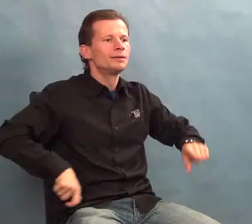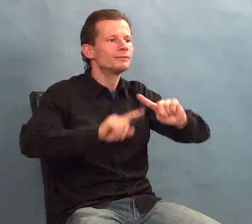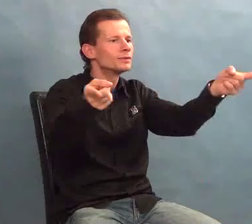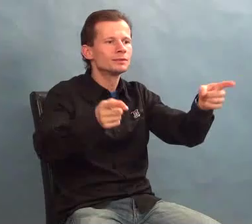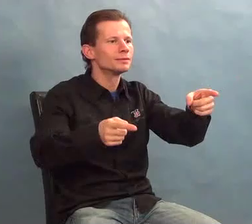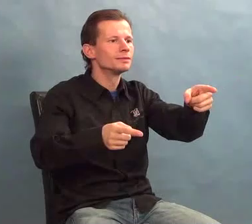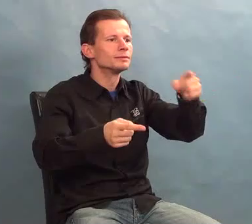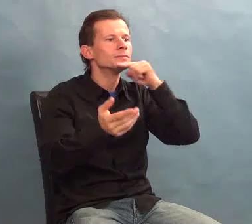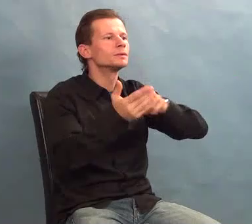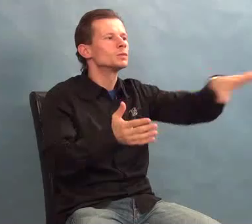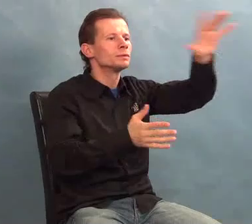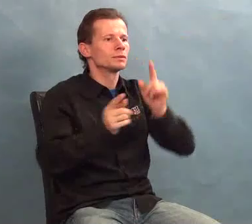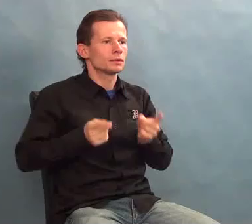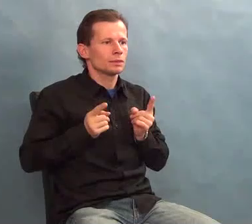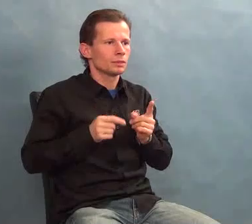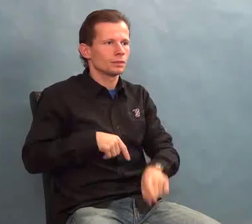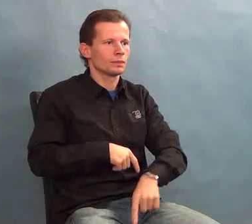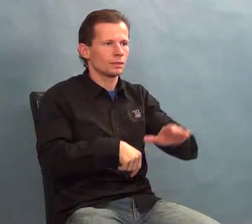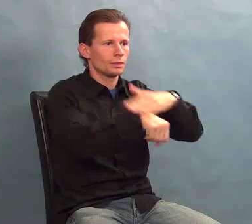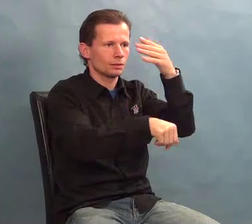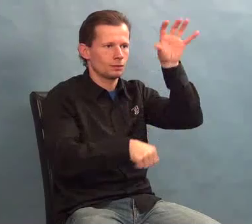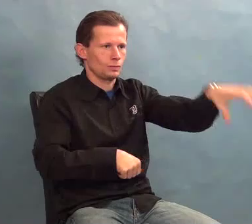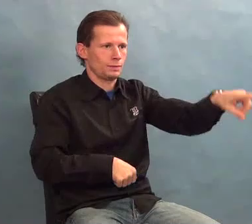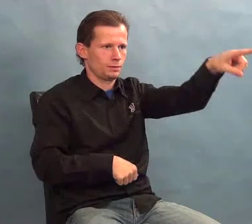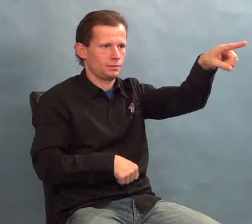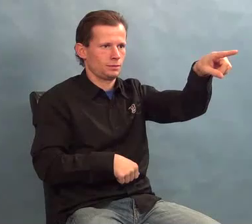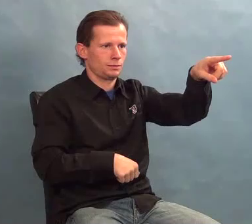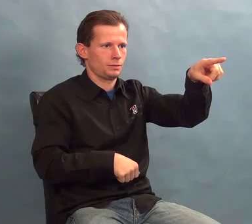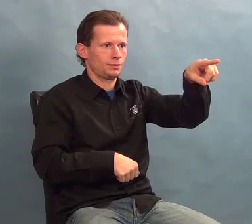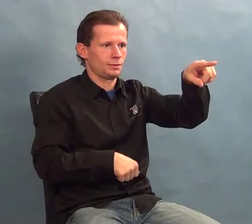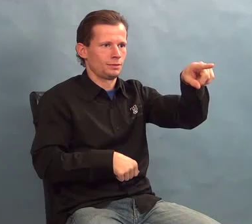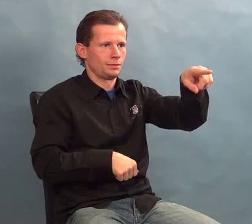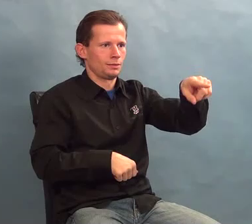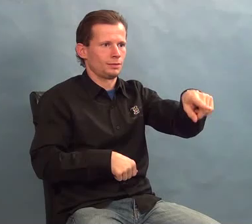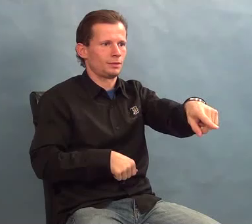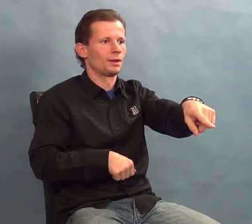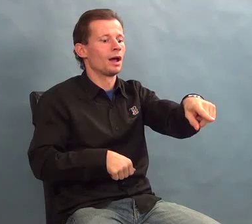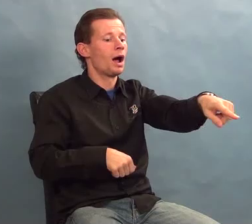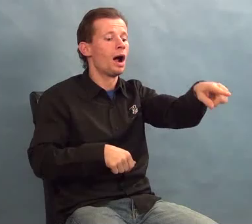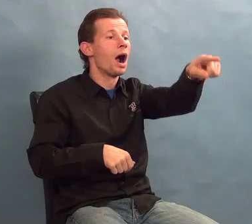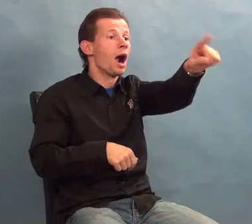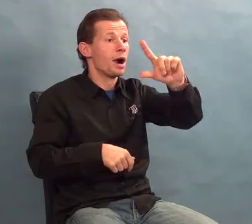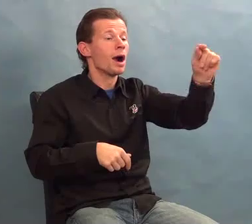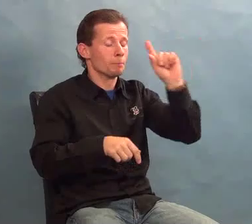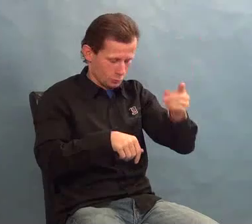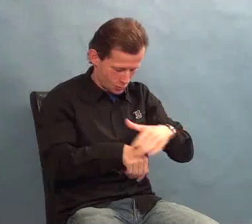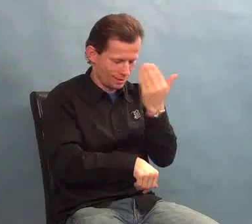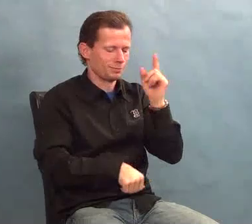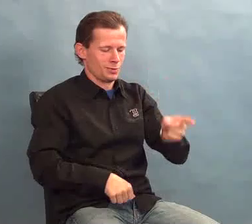Powinno się wchodzić do tego miejsca nago, normalnie pokazując piersi czy penisa.